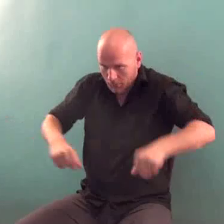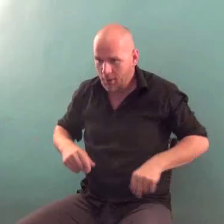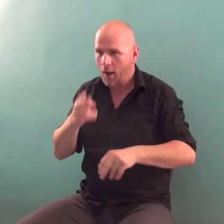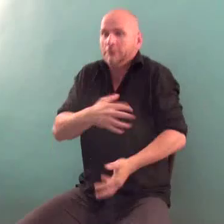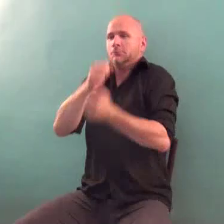Charlie Chaplin przestraszył się.